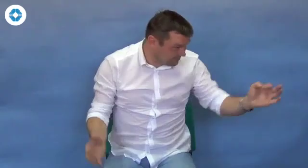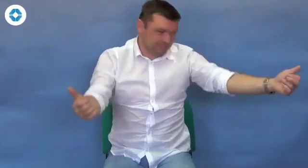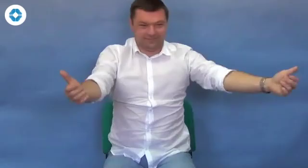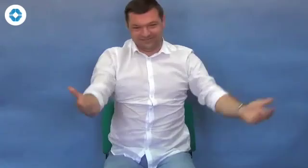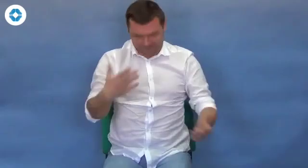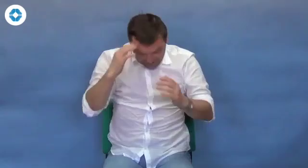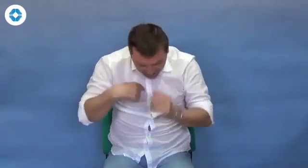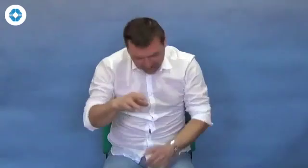Dobrze to rozpoznałem.